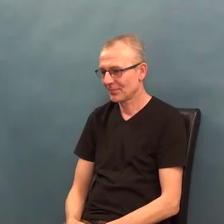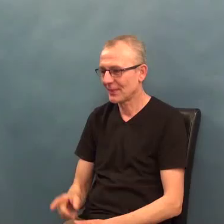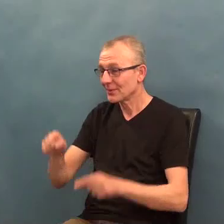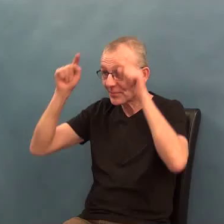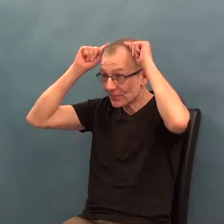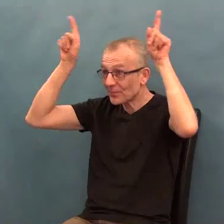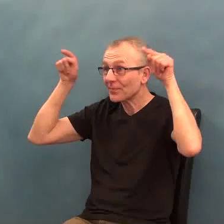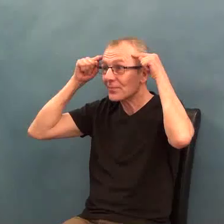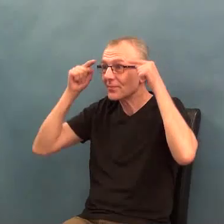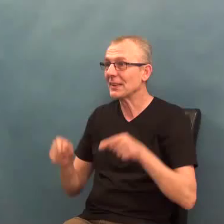Myszka Miki.